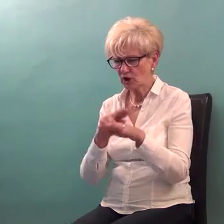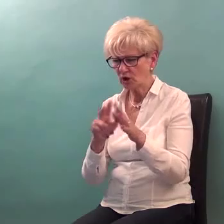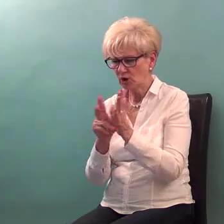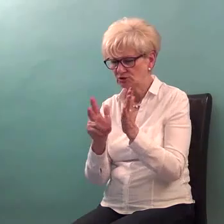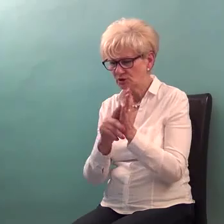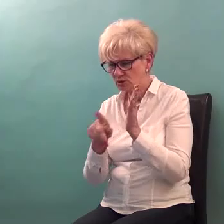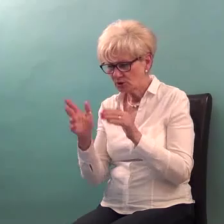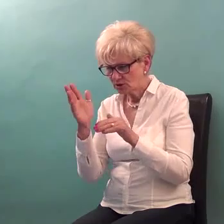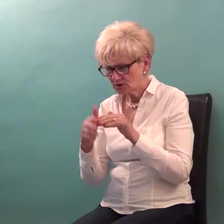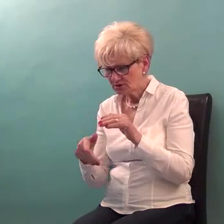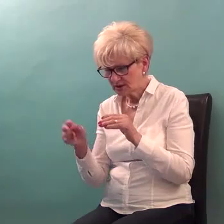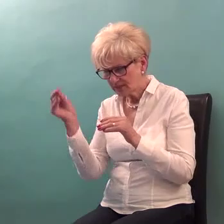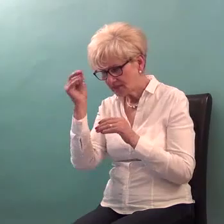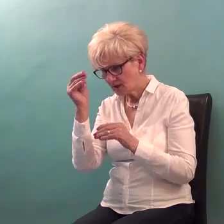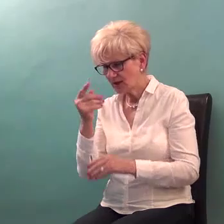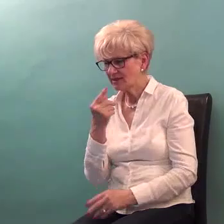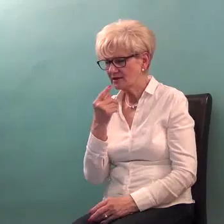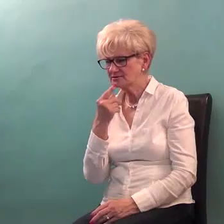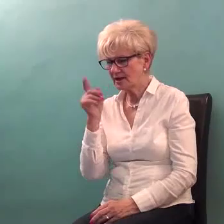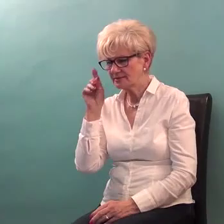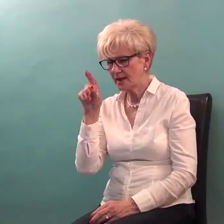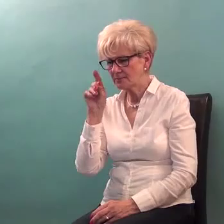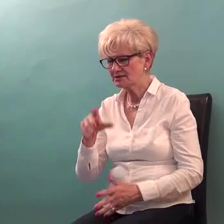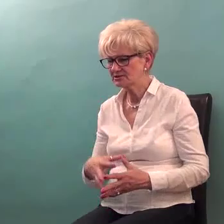Od osiemnastej do końca dnia nauka języka niemieckiego.